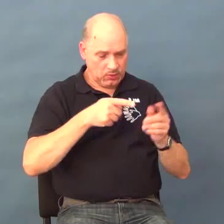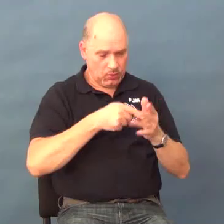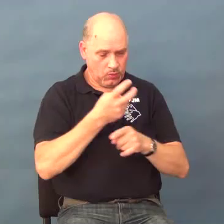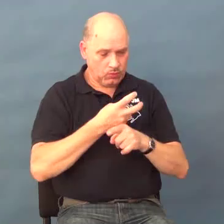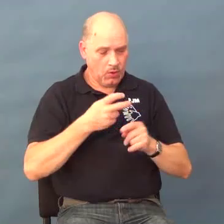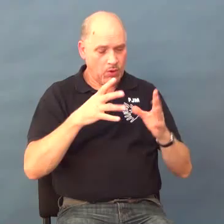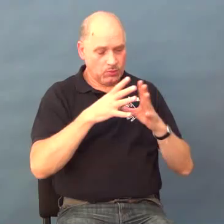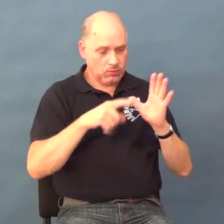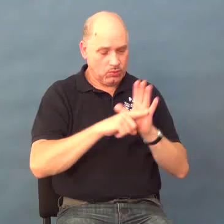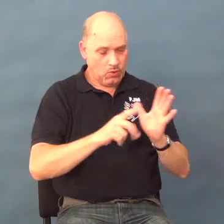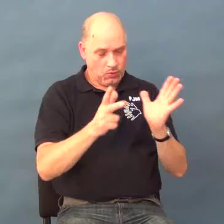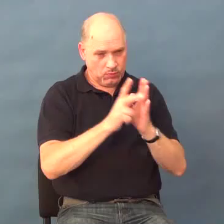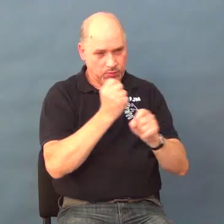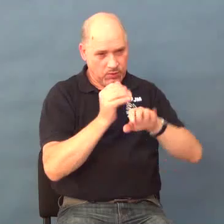Od dziesiątej do osiemnastej pracuję, to pomijamy.